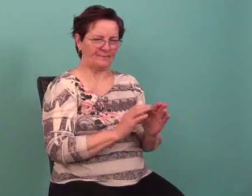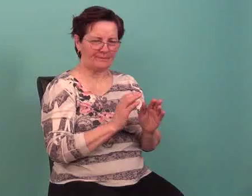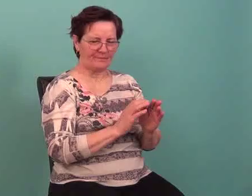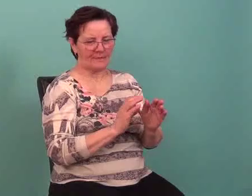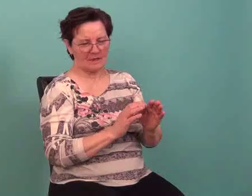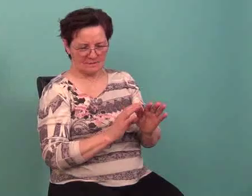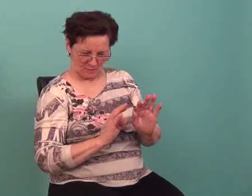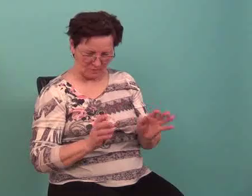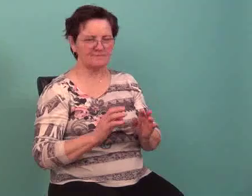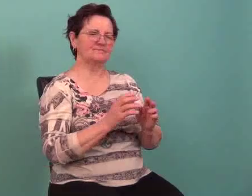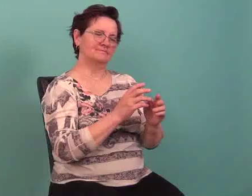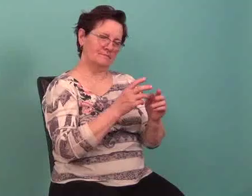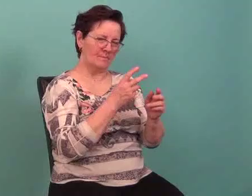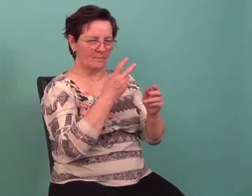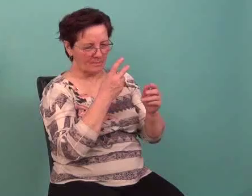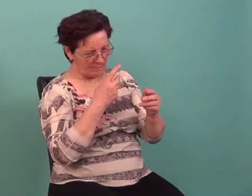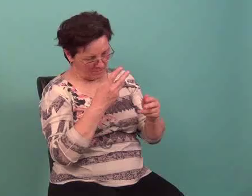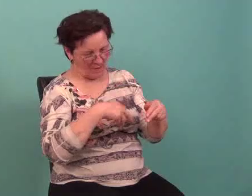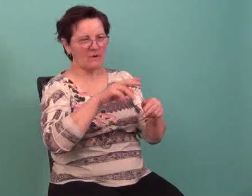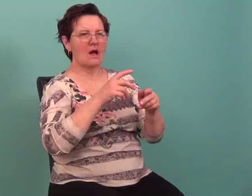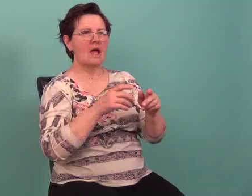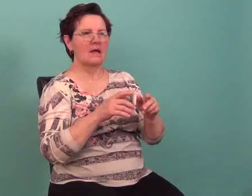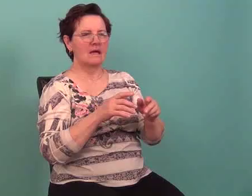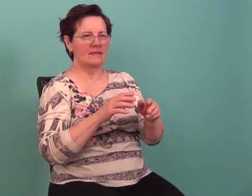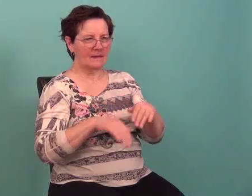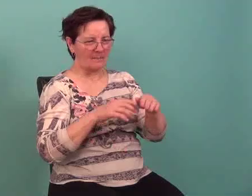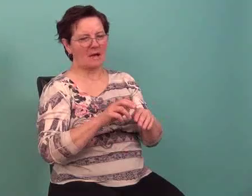Powtórnie wchodzi po drabinie na drzewo.